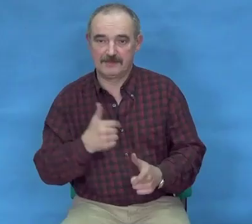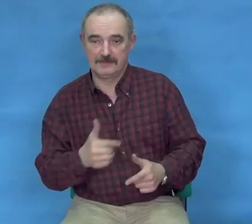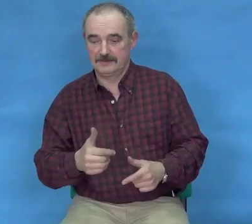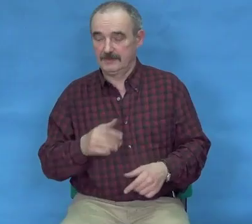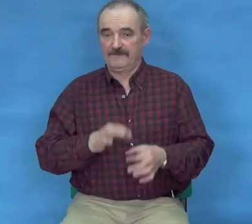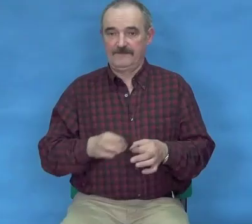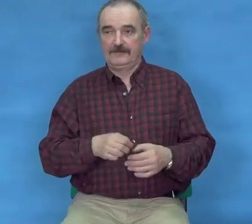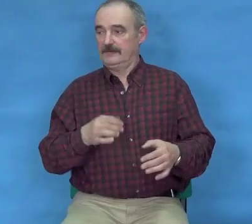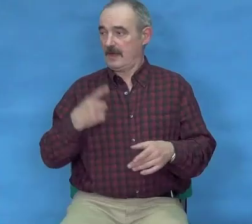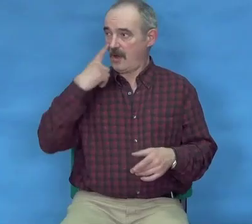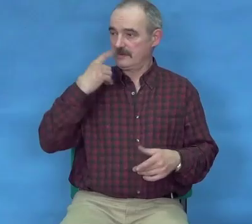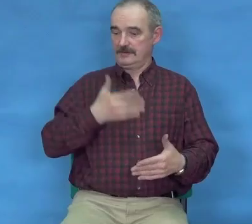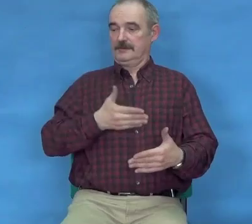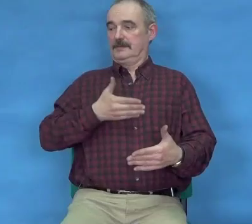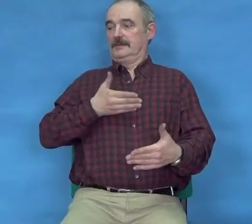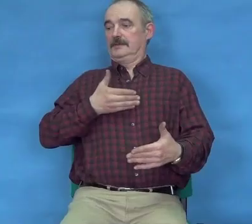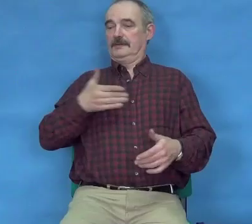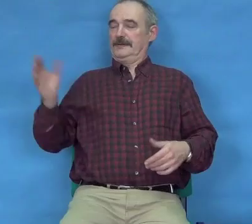Sami oszacują odległość, żeby odsunąć się od torów.